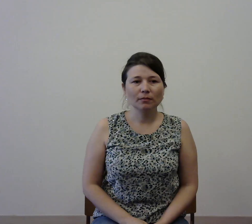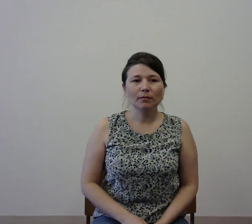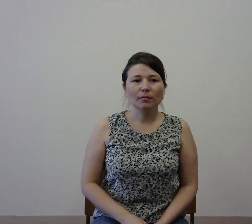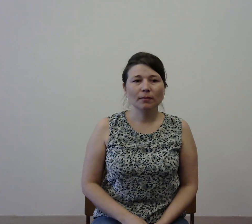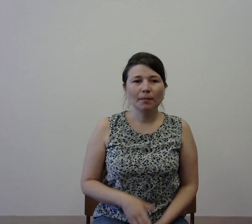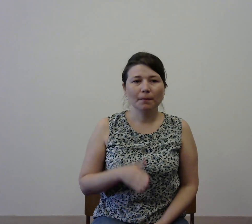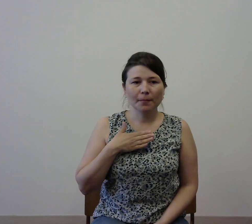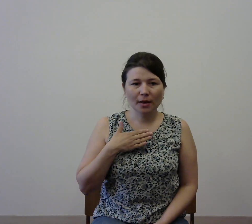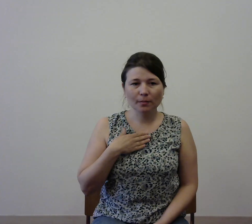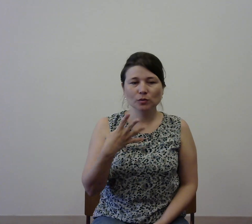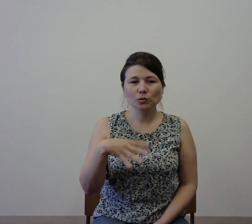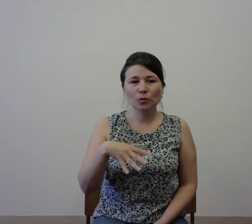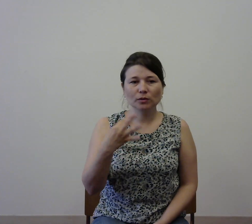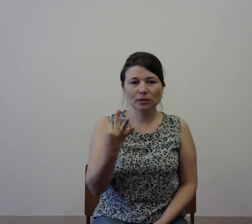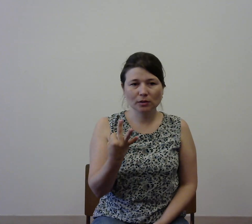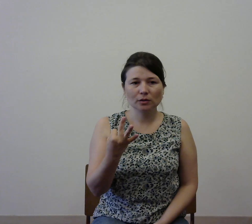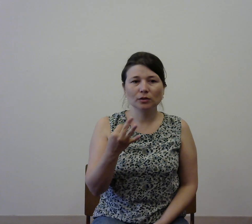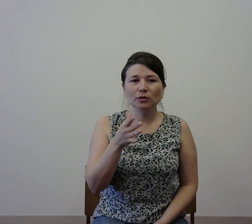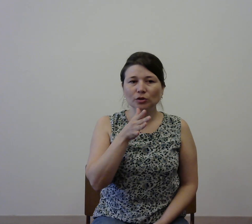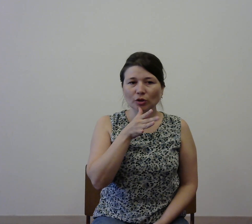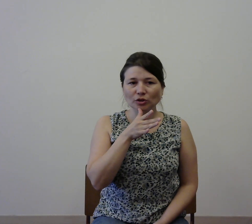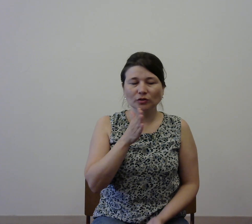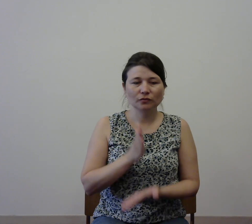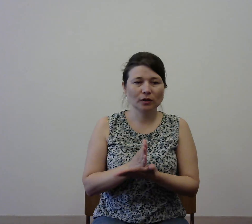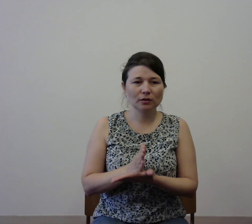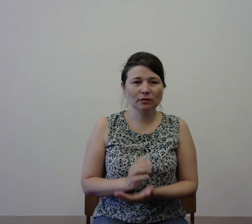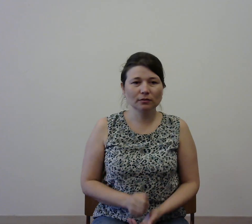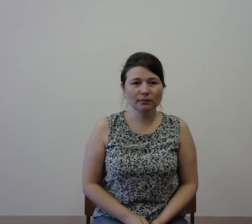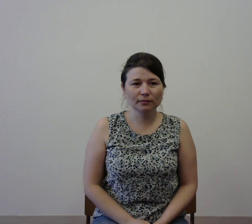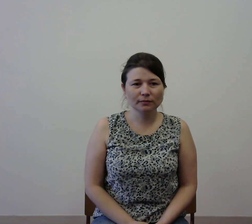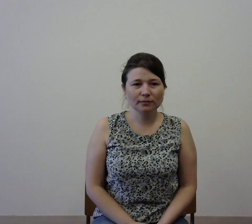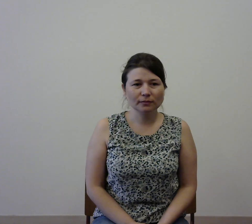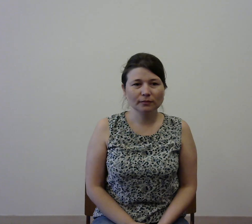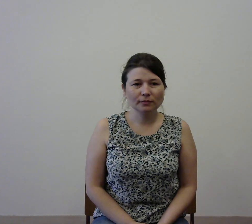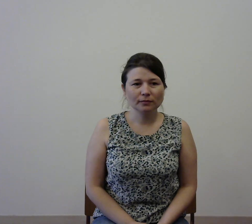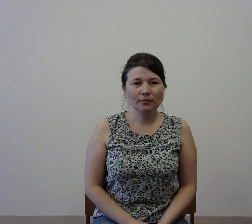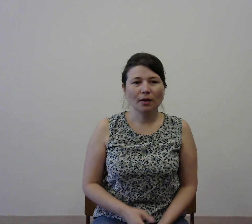Mənim 43 yaşım var